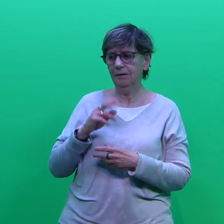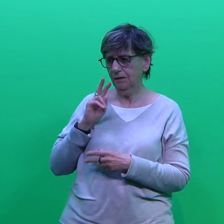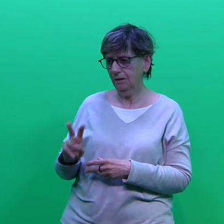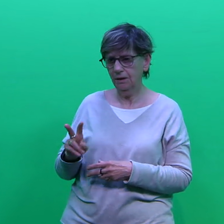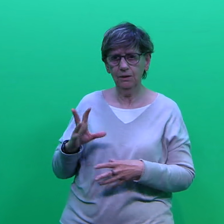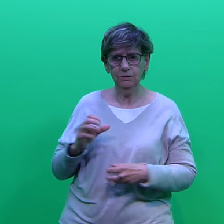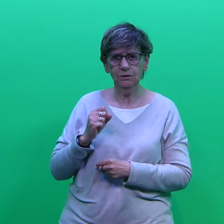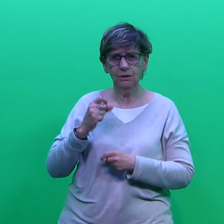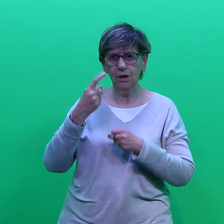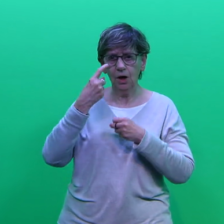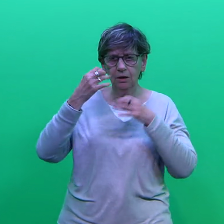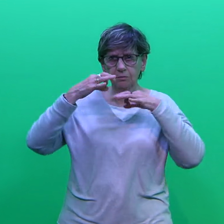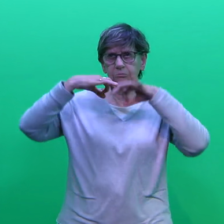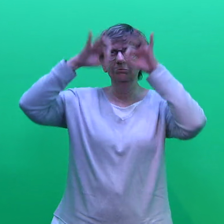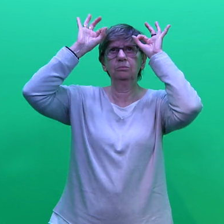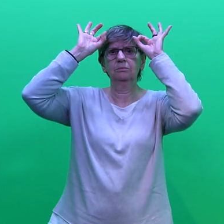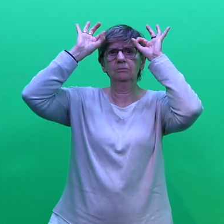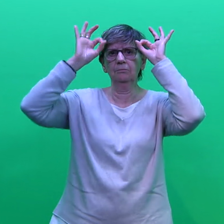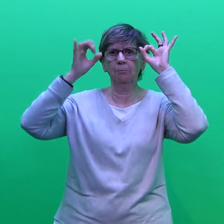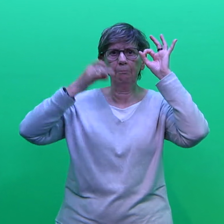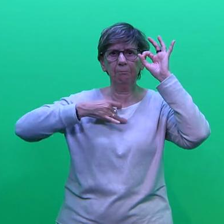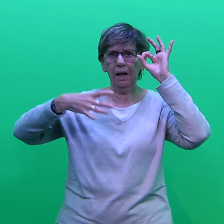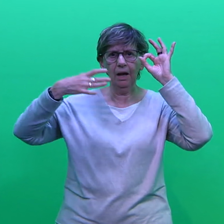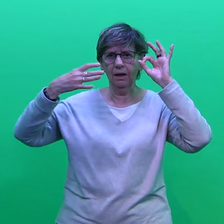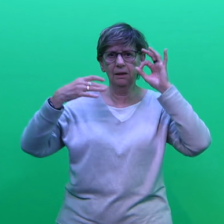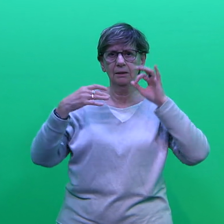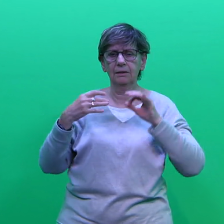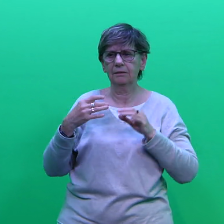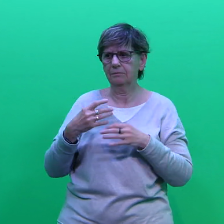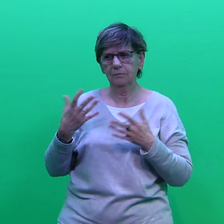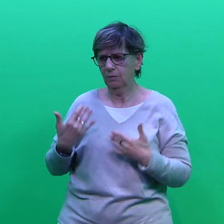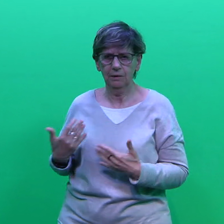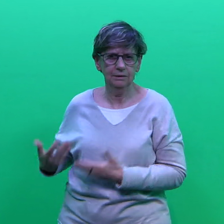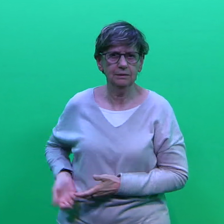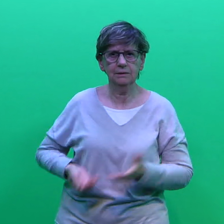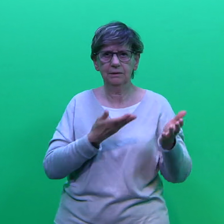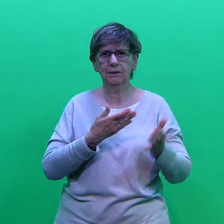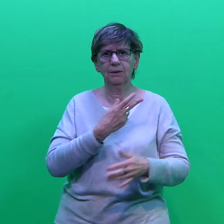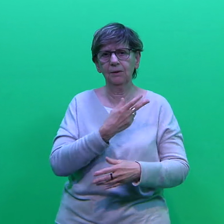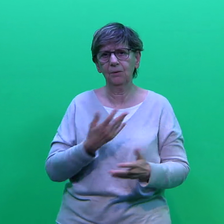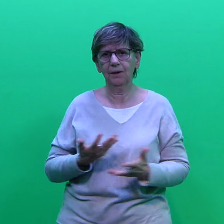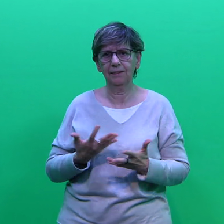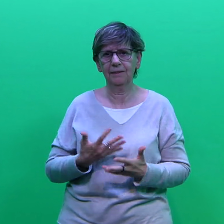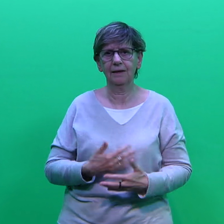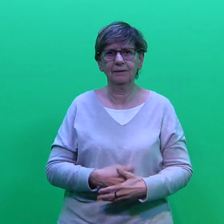M'he espantat perquè he vist que tenia els ulls mirant cap a dalt i en blanc, i hem anat ràpid cap a urgències.